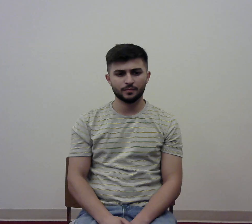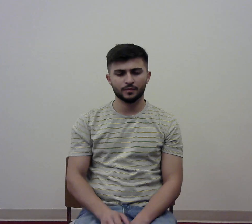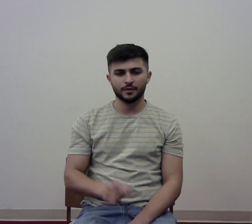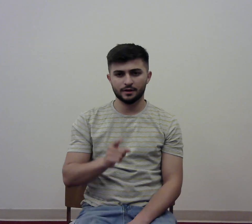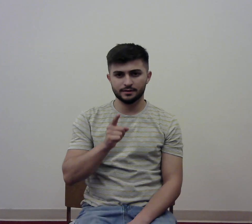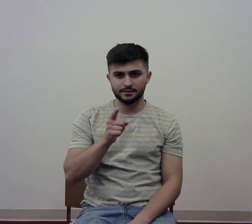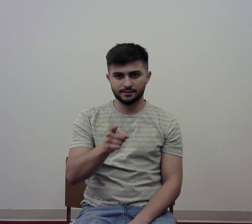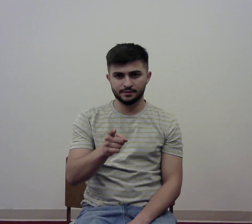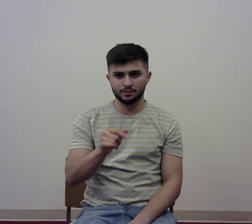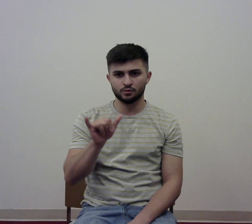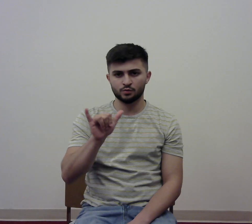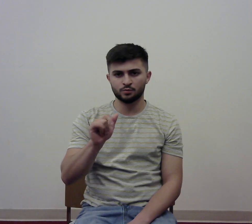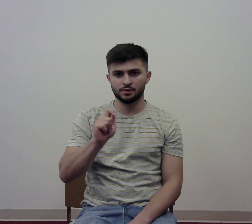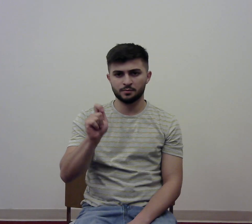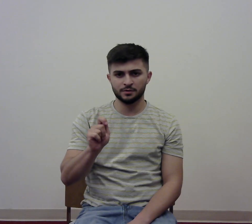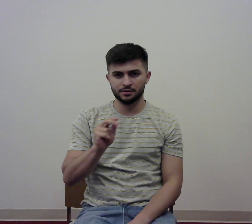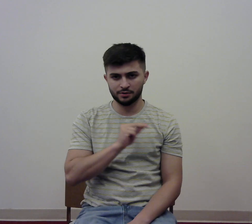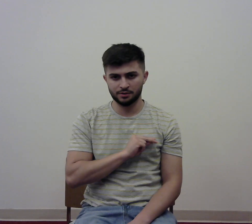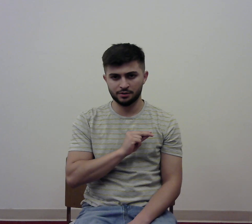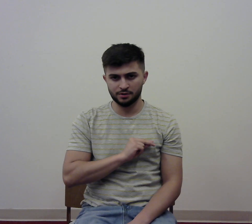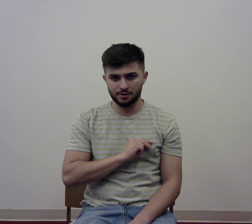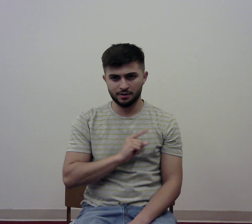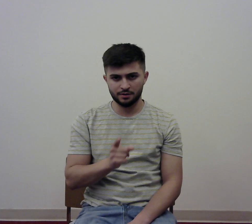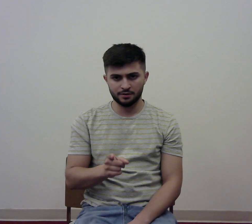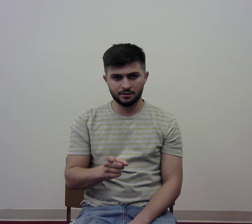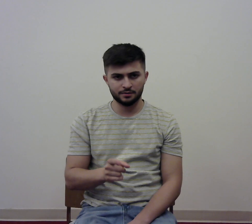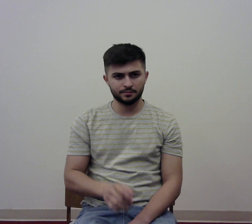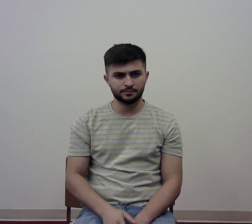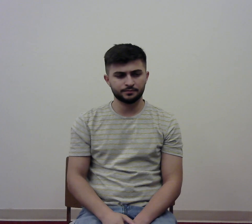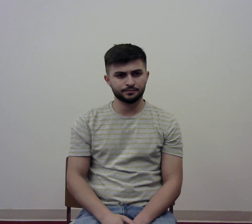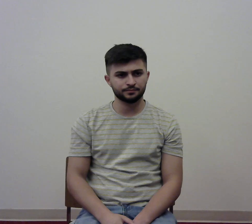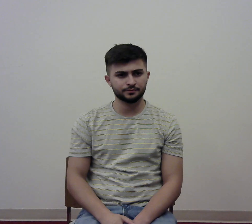Siz həftə sonu işləyirsiz?